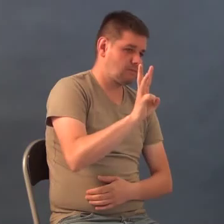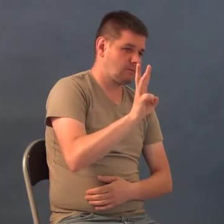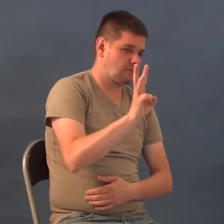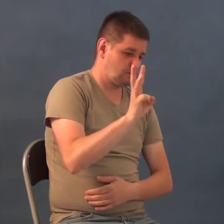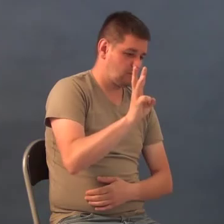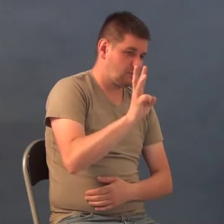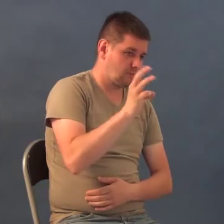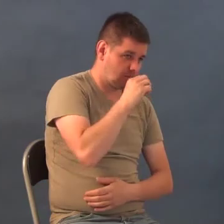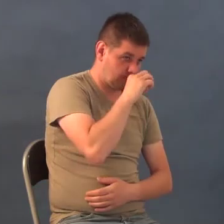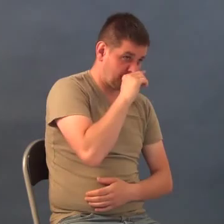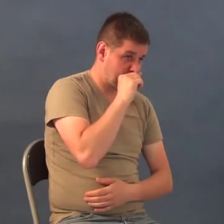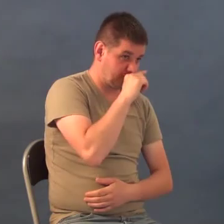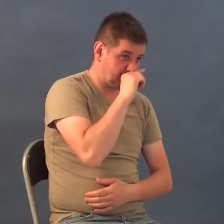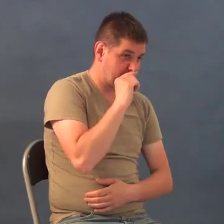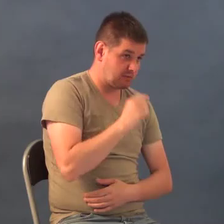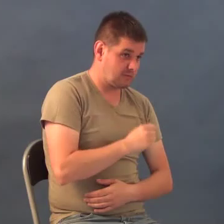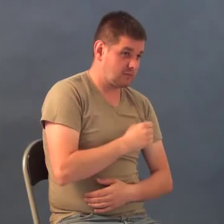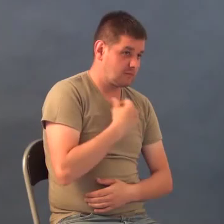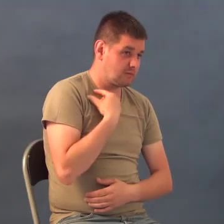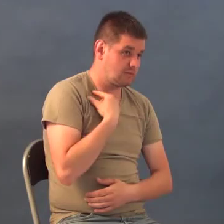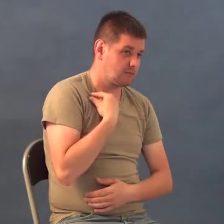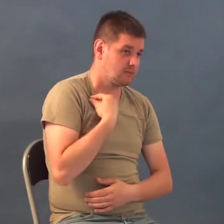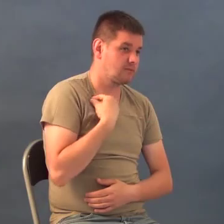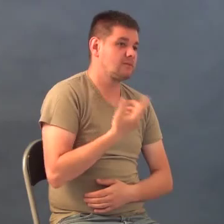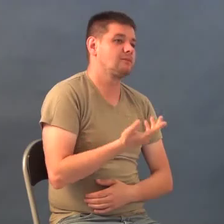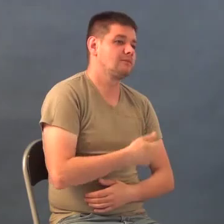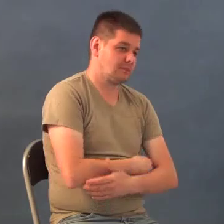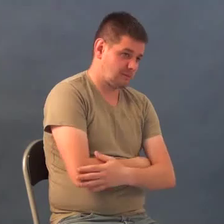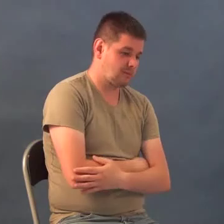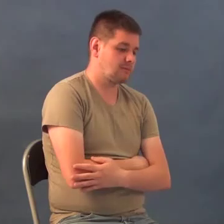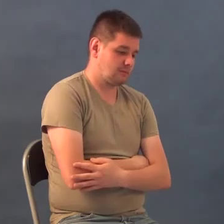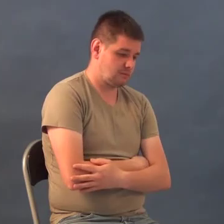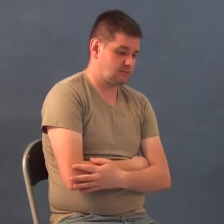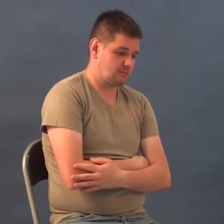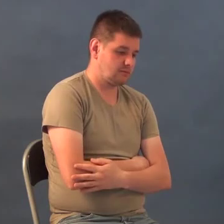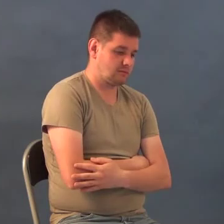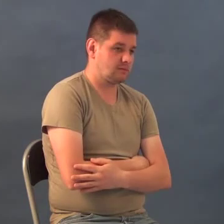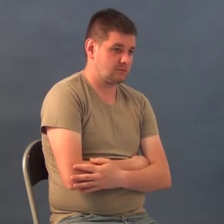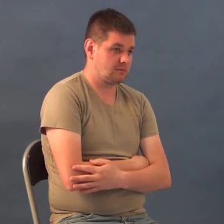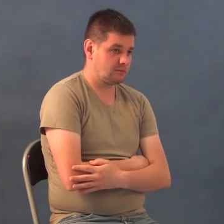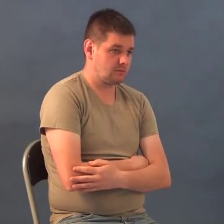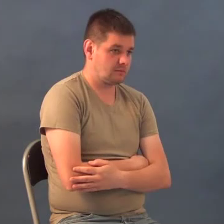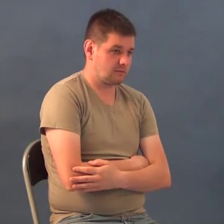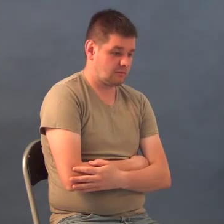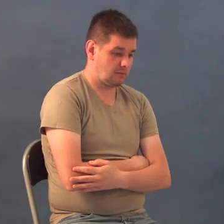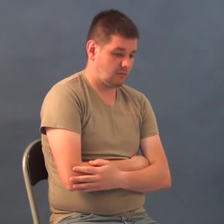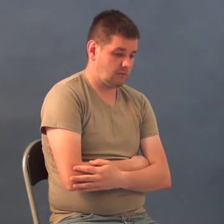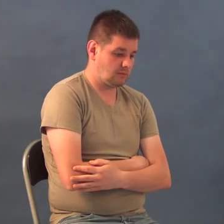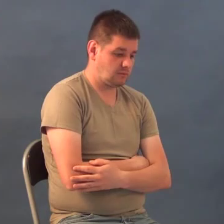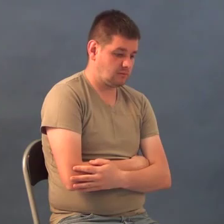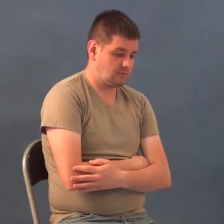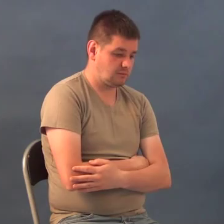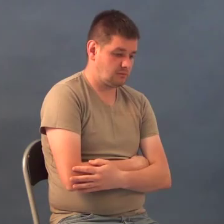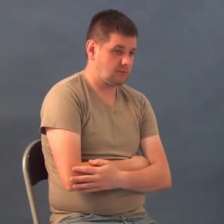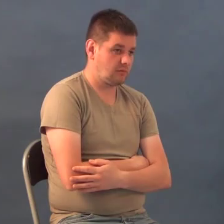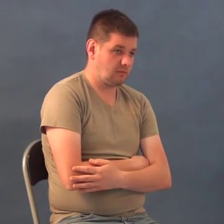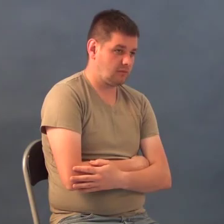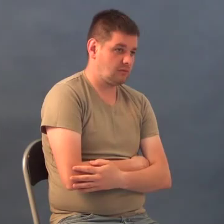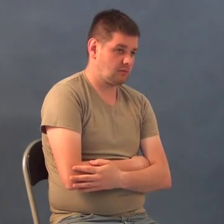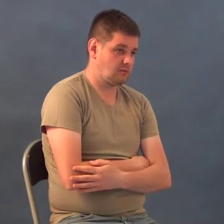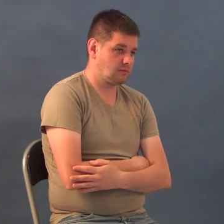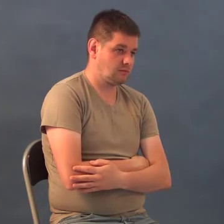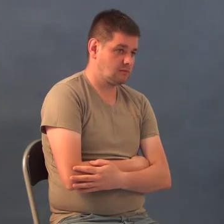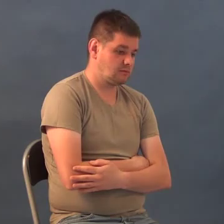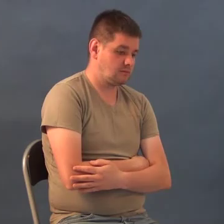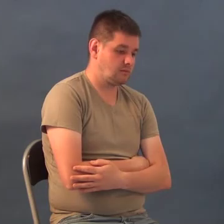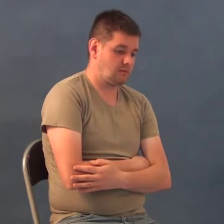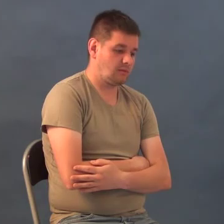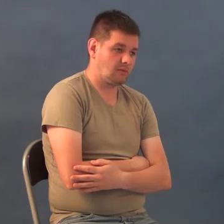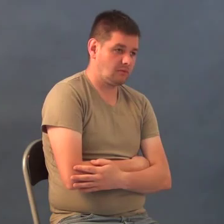Od dziesiątej do dziewiętnastej trzydzieści, sprzątanie, a po, czyli od dwudziestej do dwudziestej pierwszej według planu w środę mam naukę tańca.